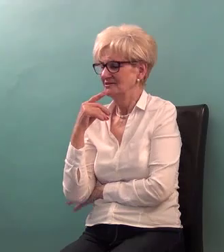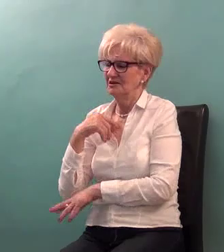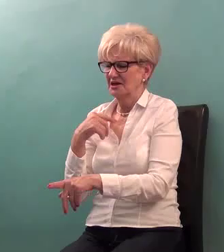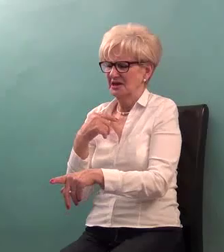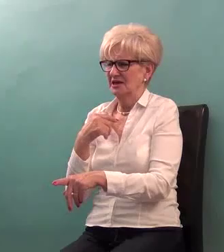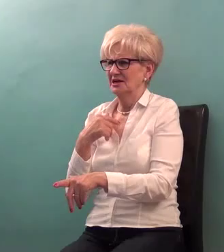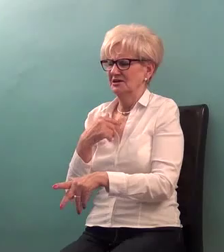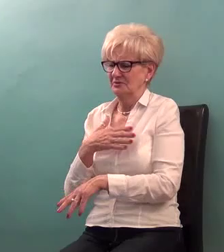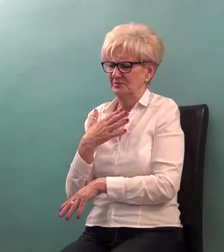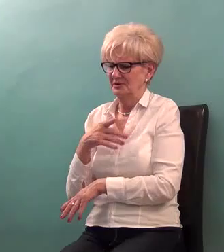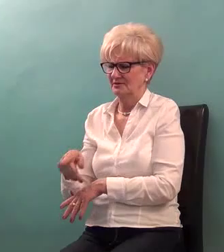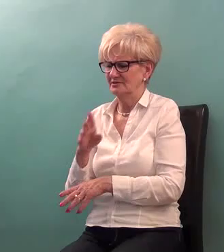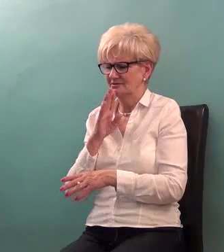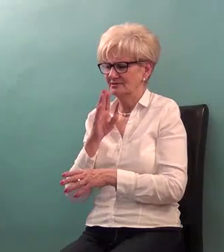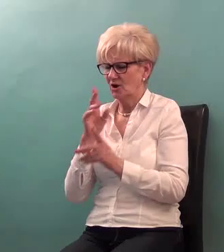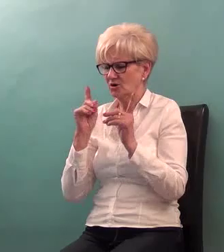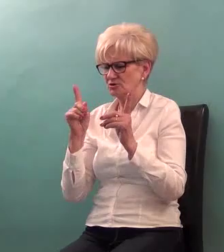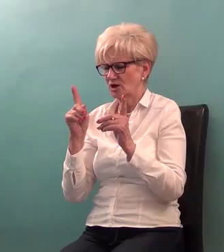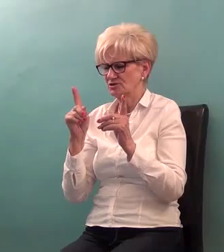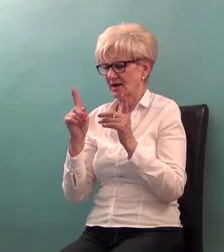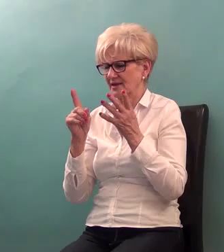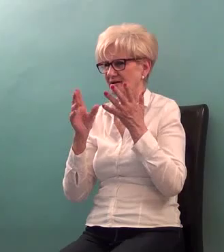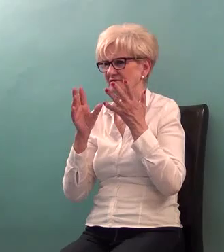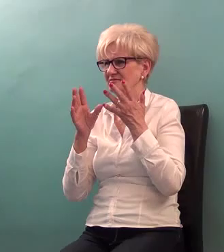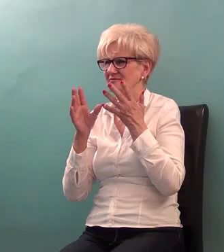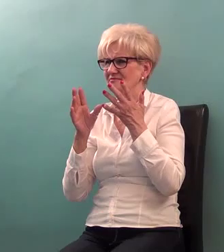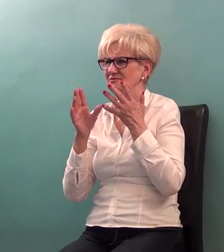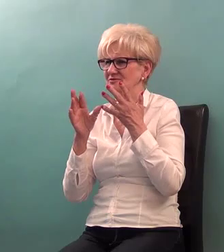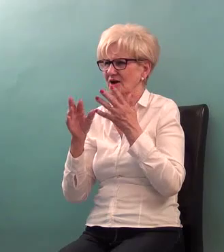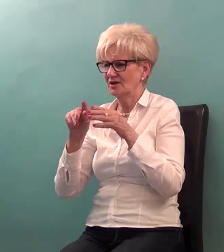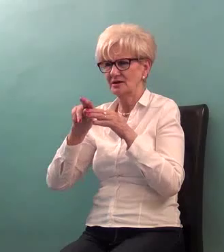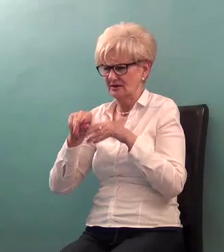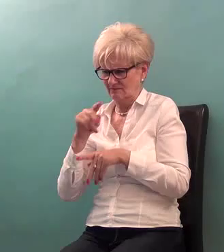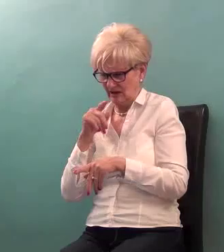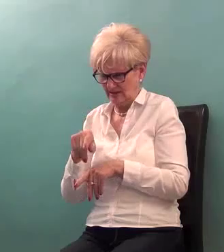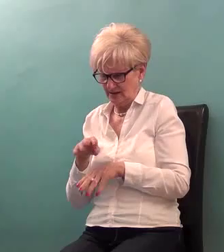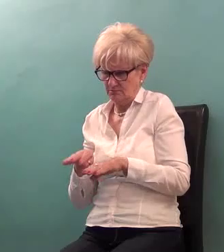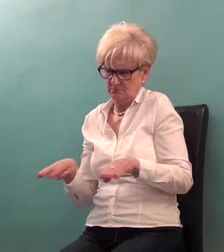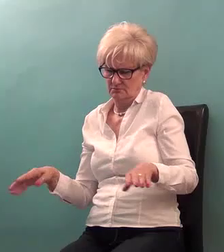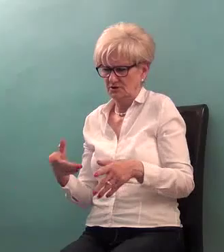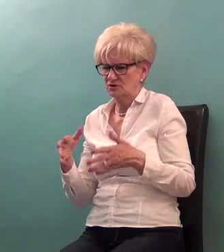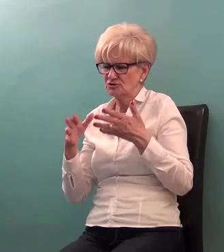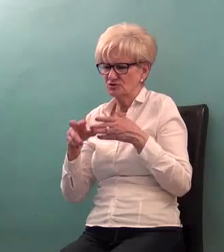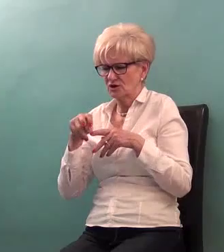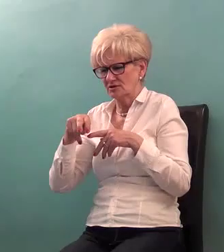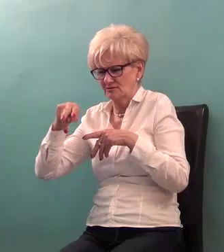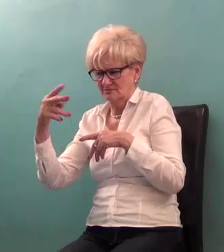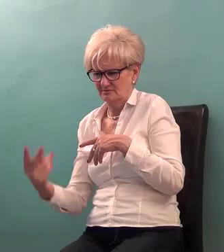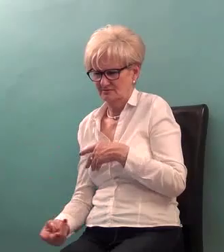To chyba jest takie ostrzeżenie przed upadkiem na nawierzchnię z wysokości, albo przed upadkiem ze schodów.